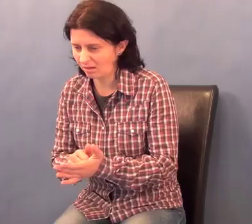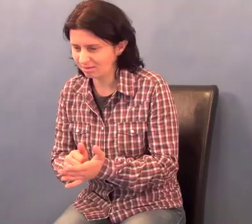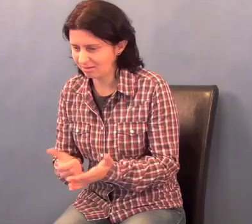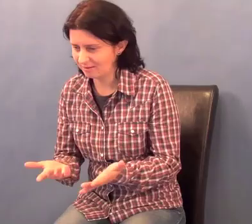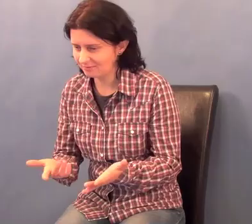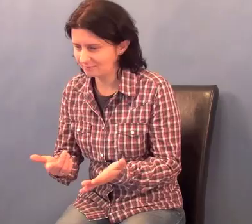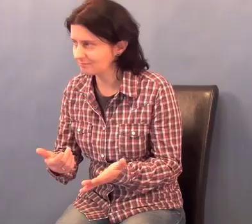Jest zajęte.